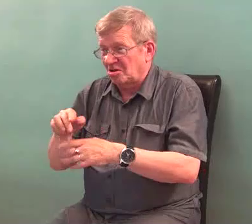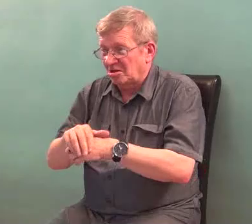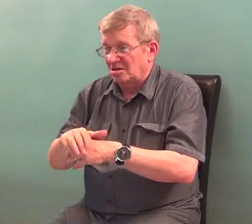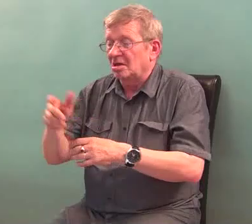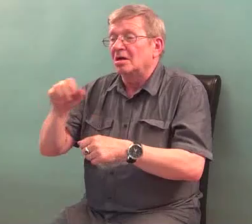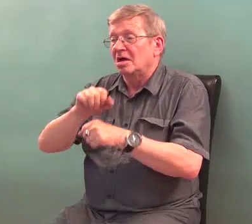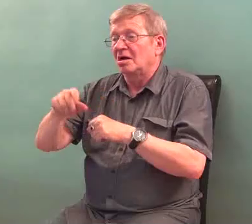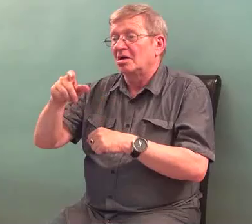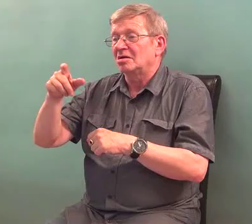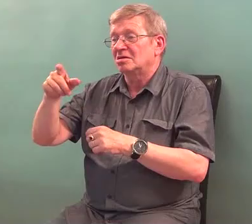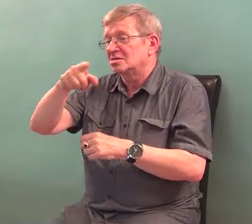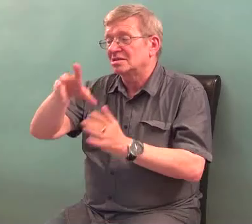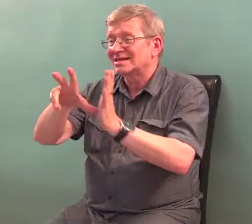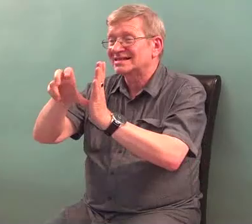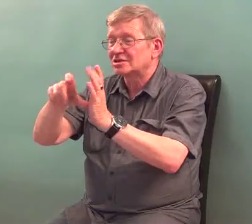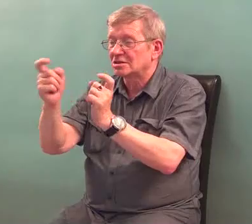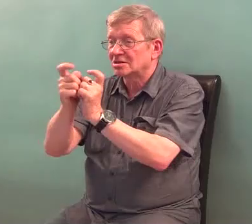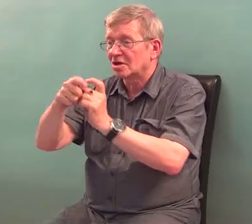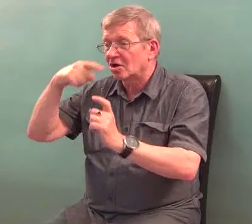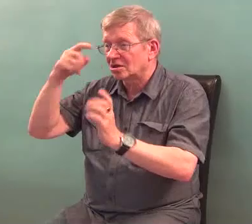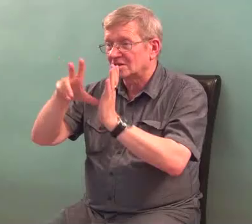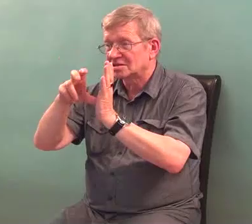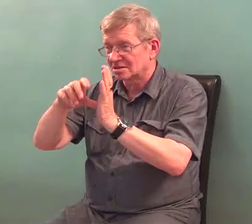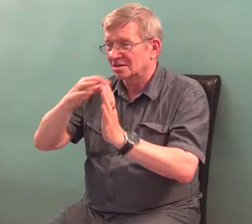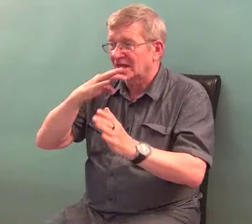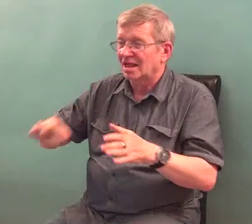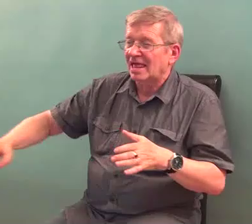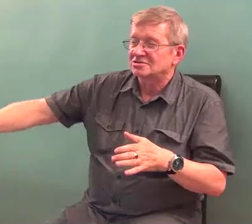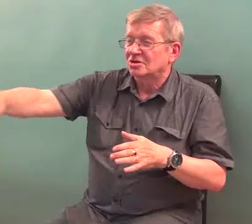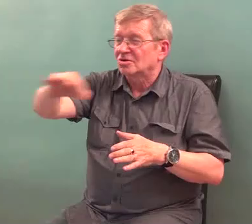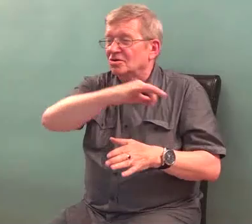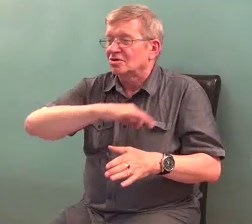Blisko Olsztyna jest Giżycko i w Giżycku jest jezioro.